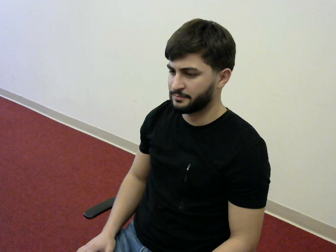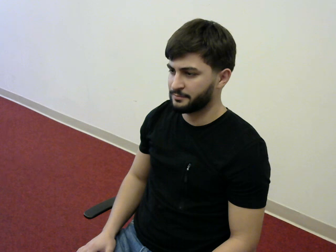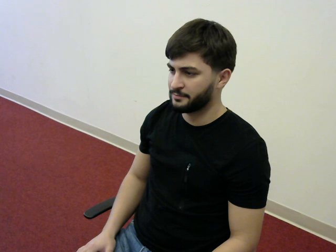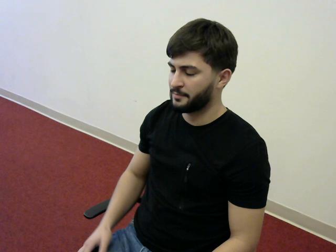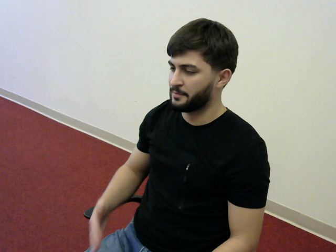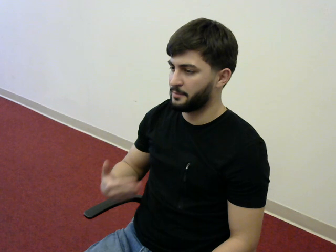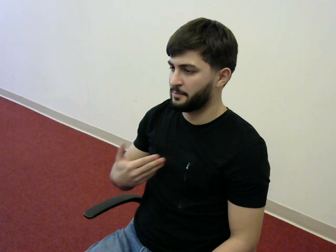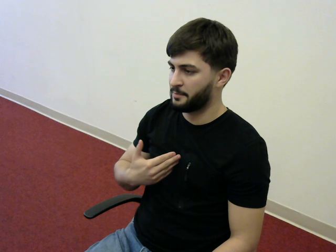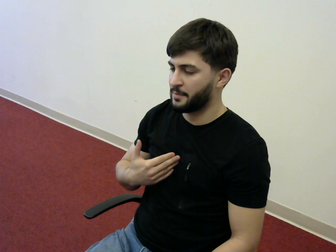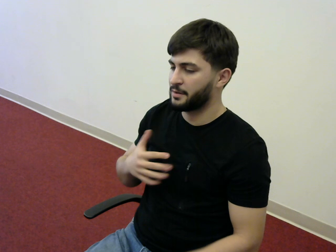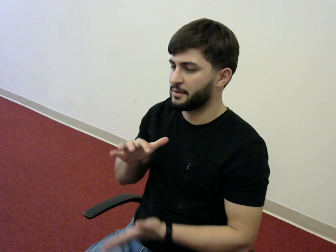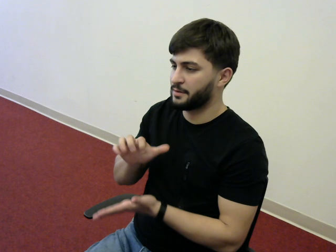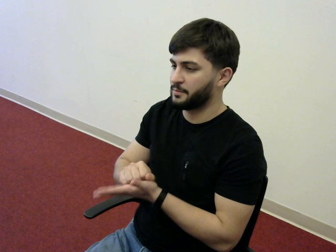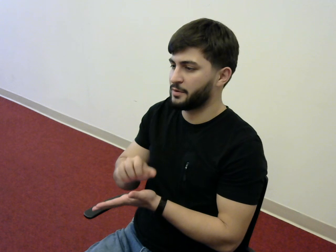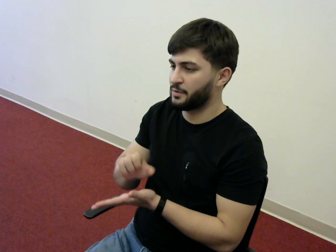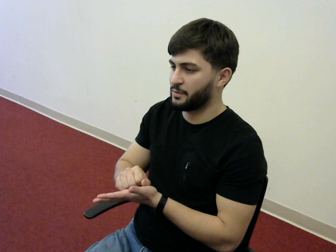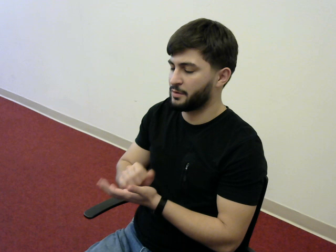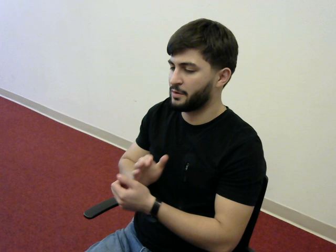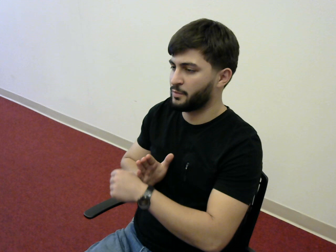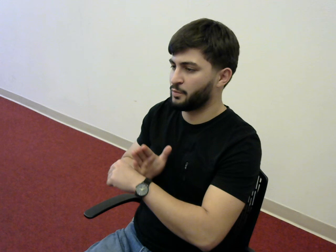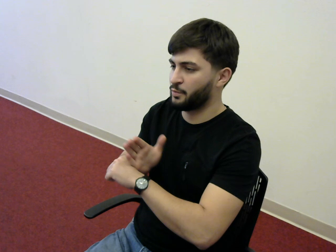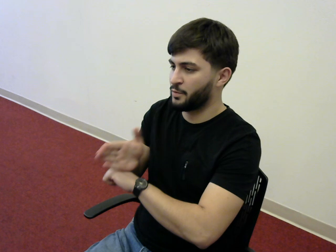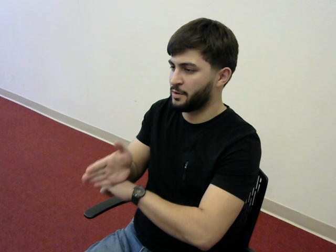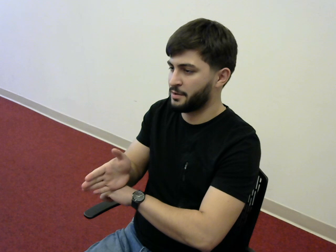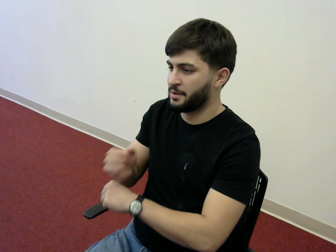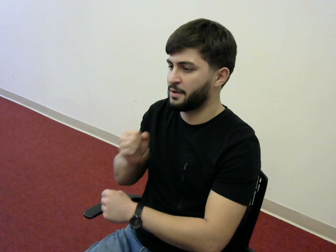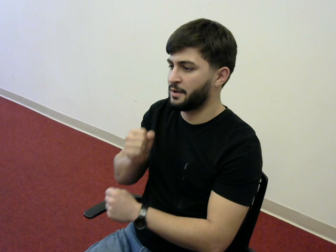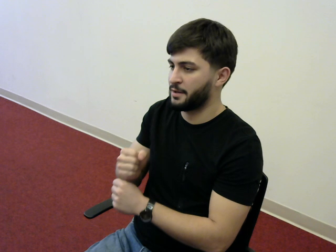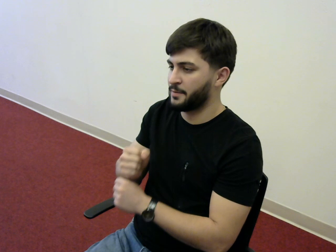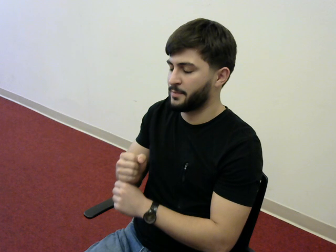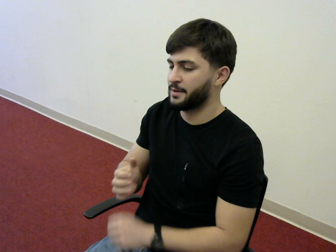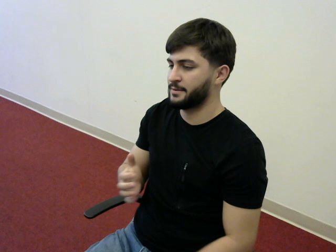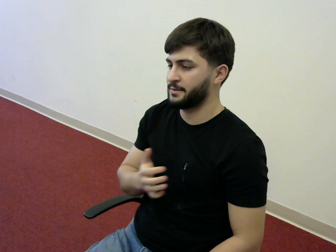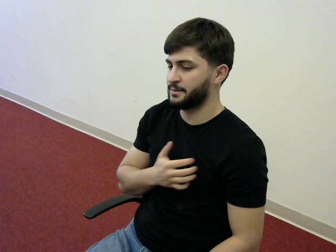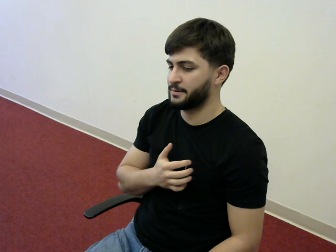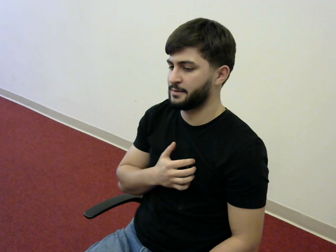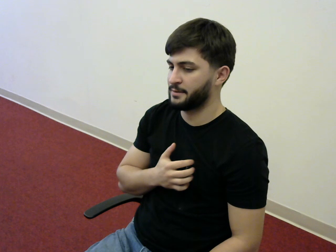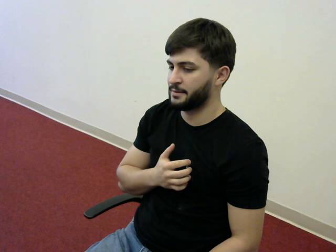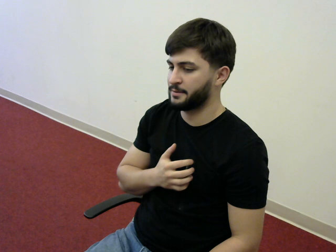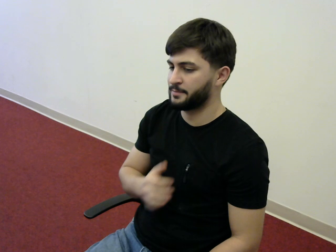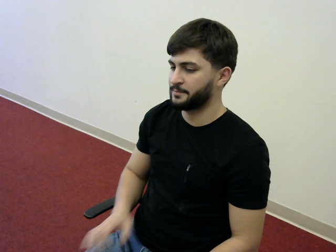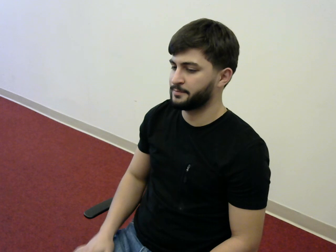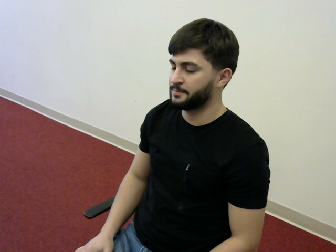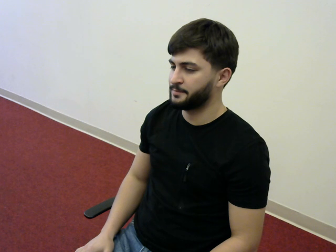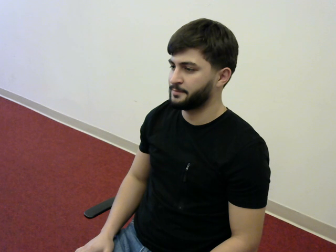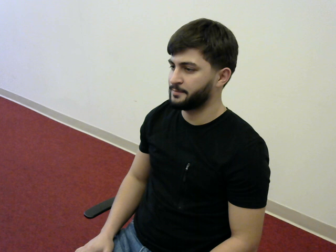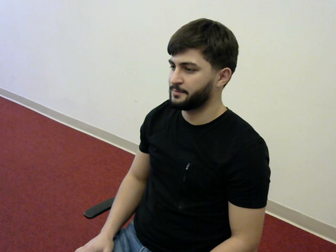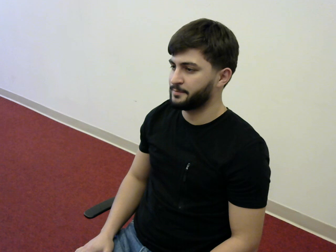Mən məşğulluğa müraciət etmək istəyirəm